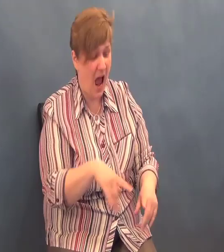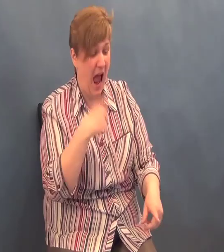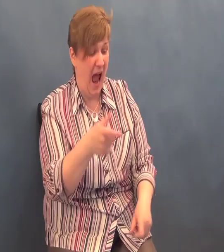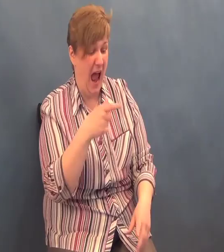Następny.